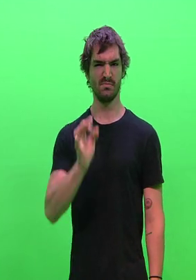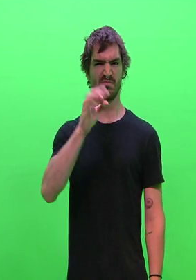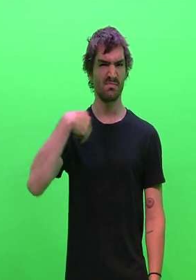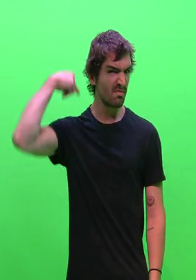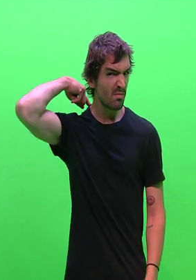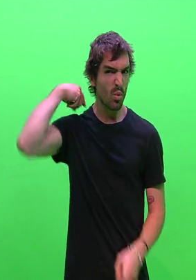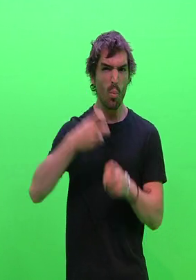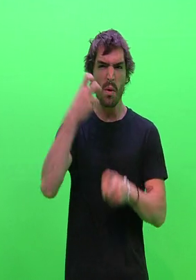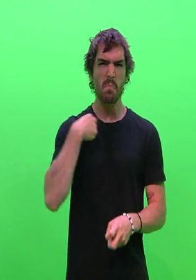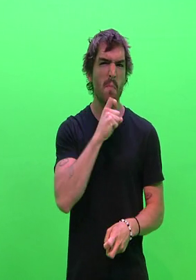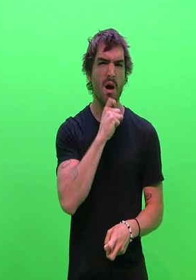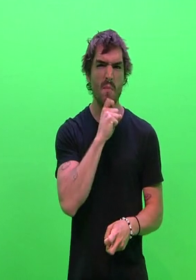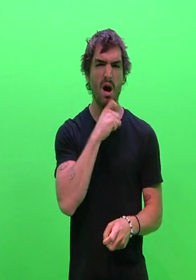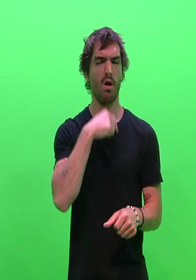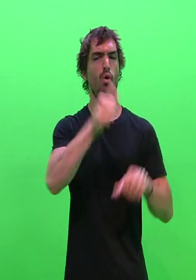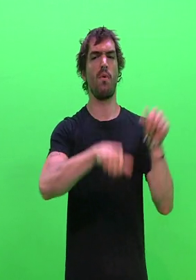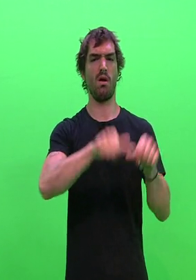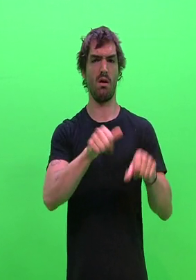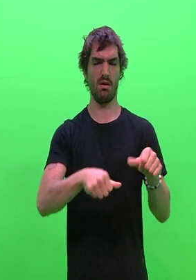Sí, em feia mal la columna vertebral i em van operar.